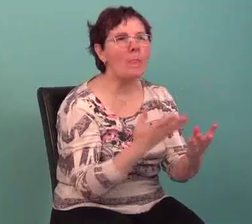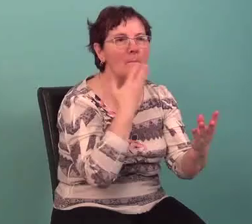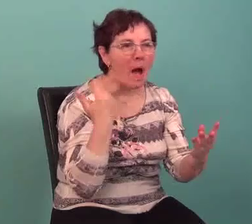Nie ma go.